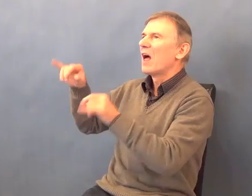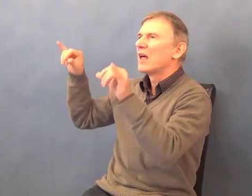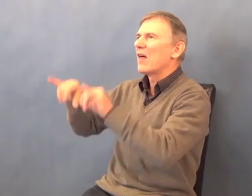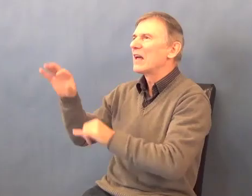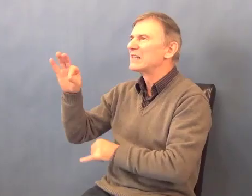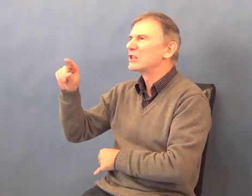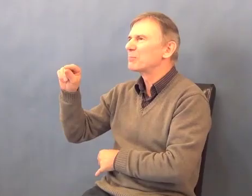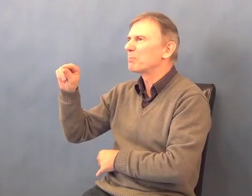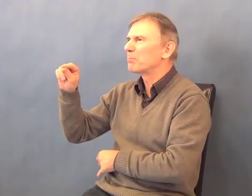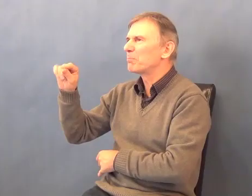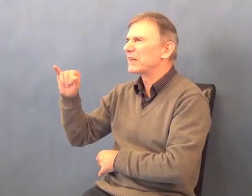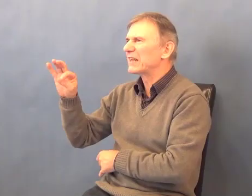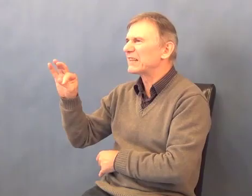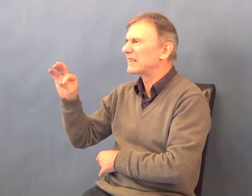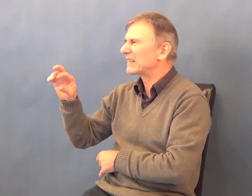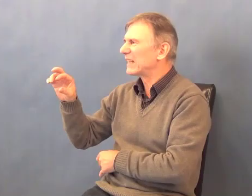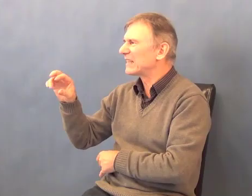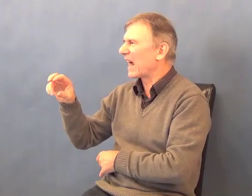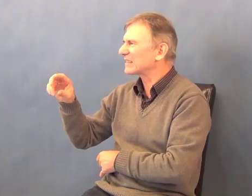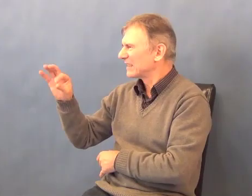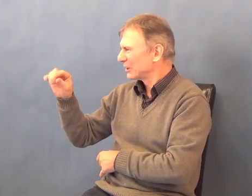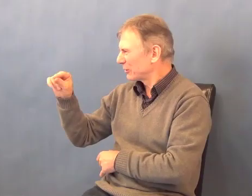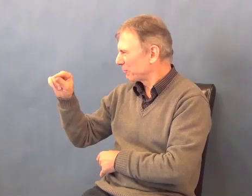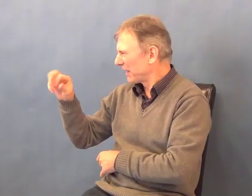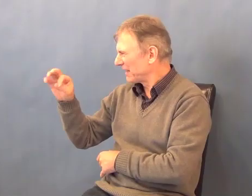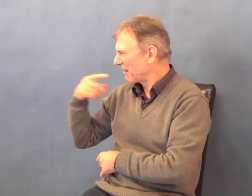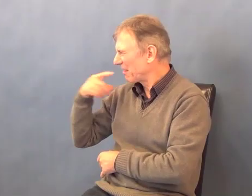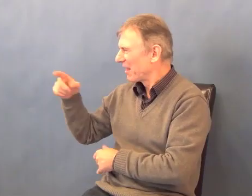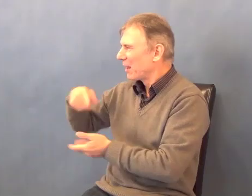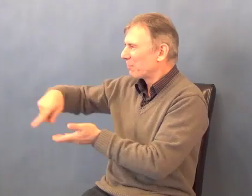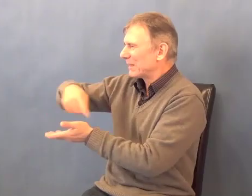Zmienili nazwę restauracji na Spit...